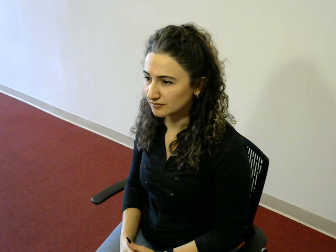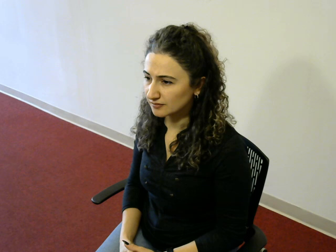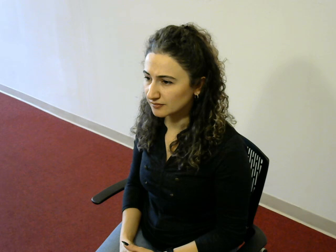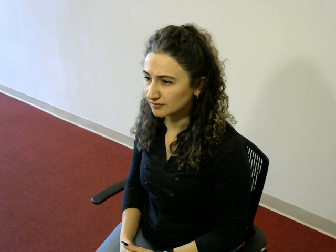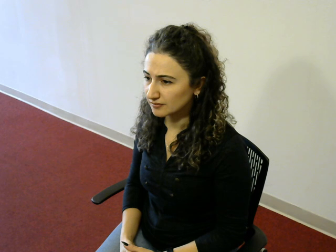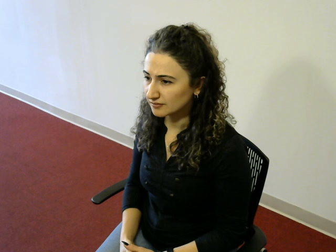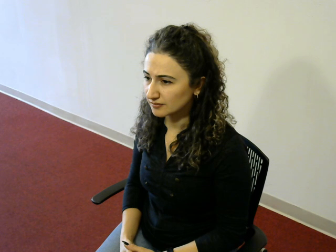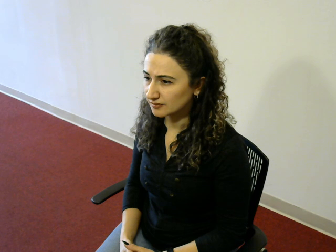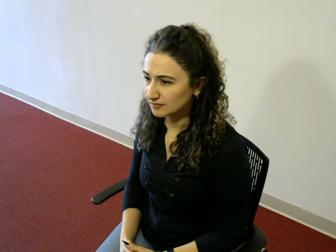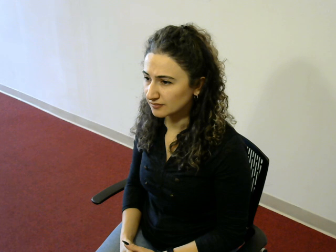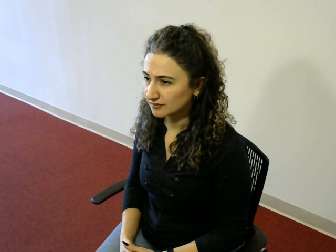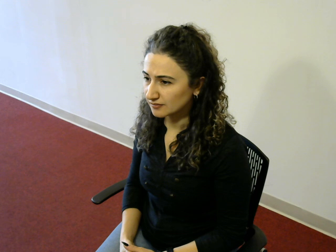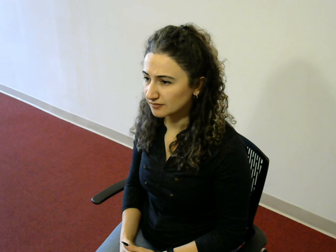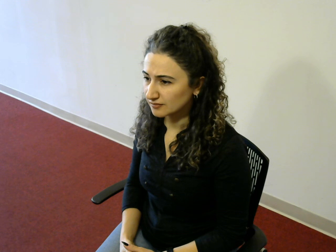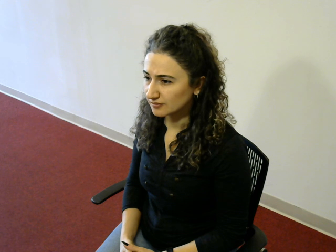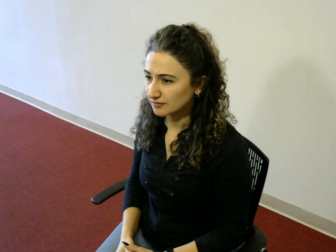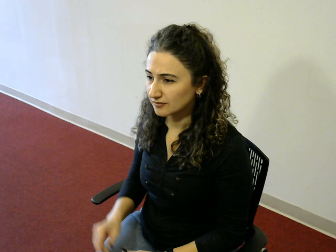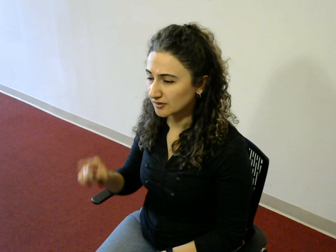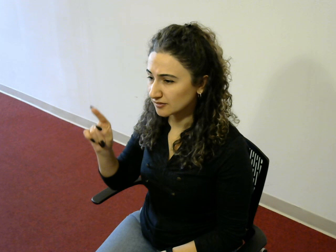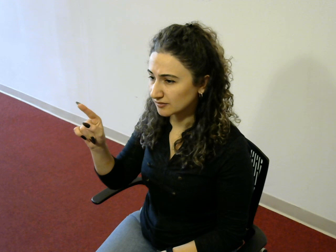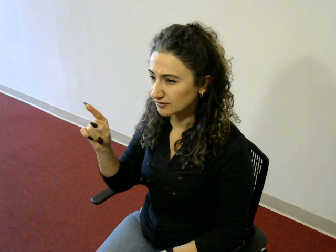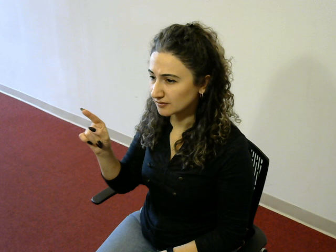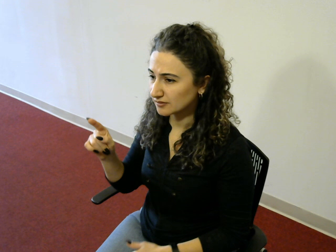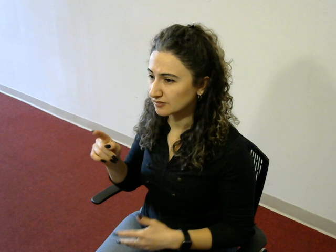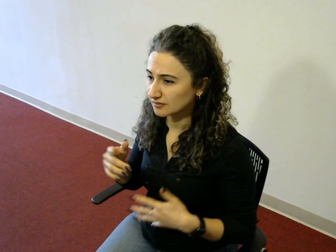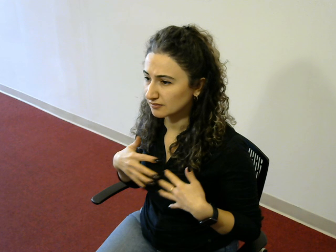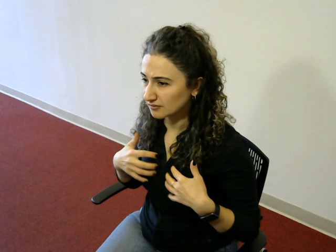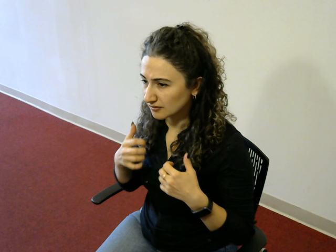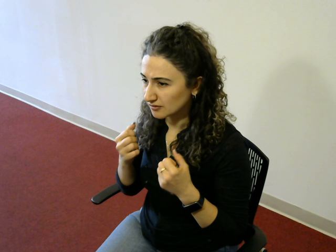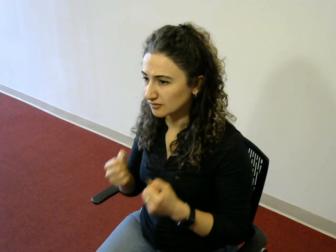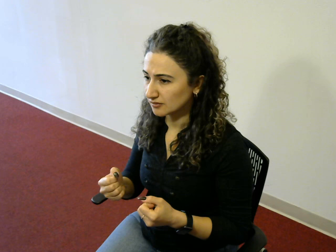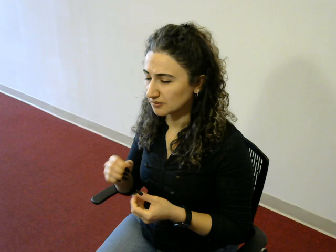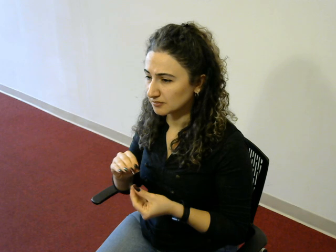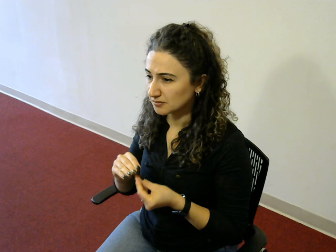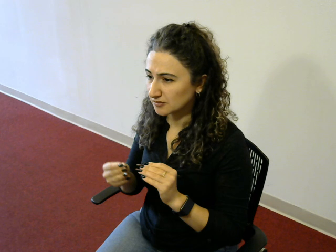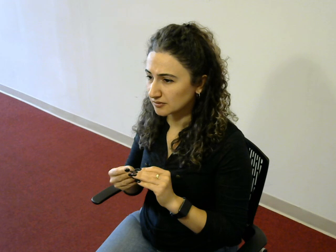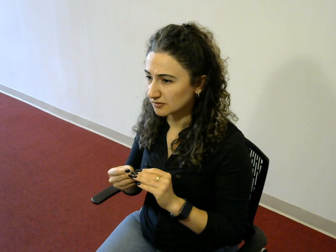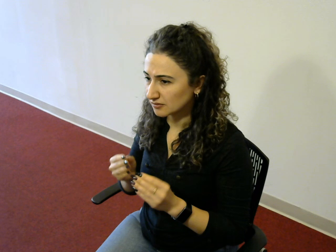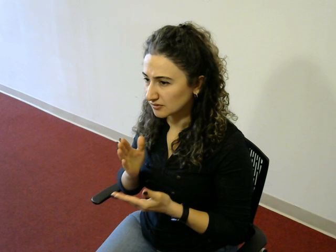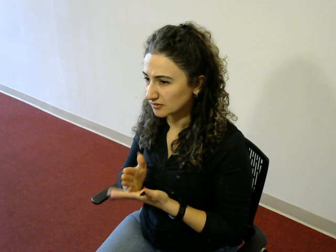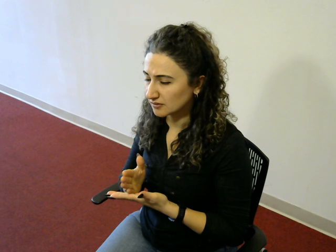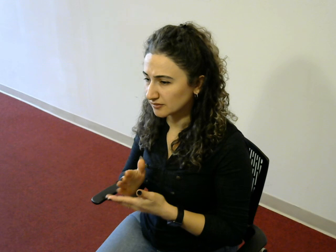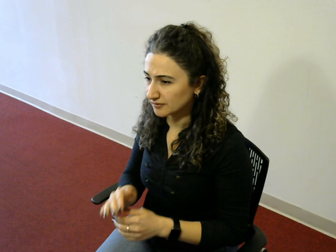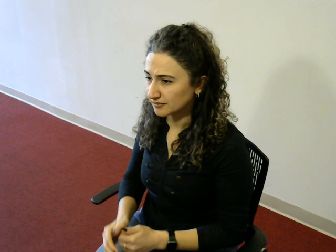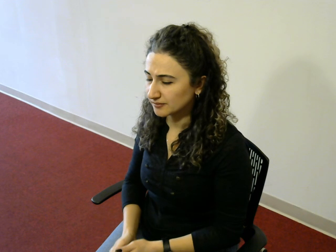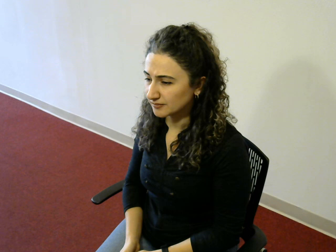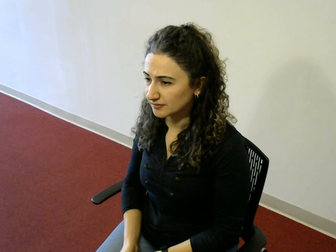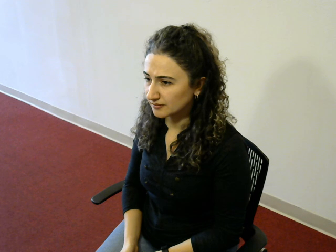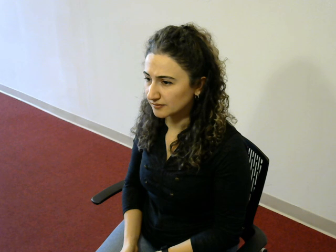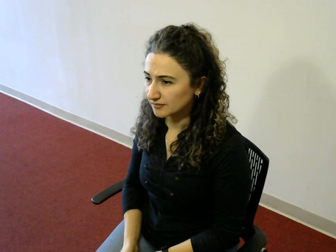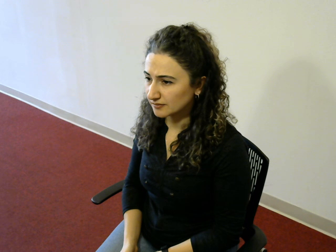Onun sağlamlıq problemi var